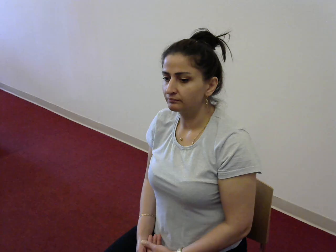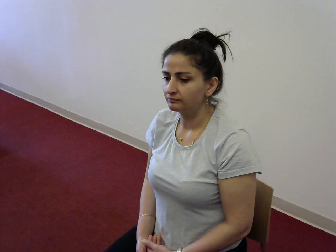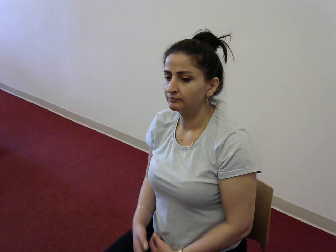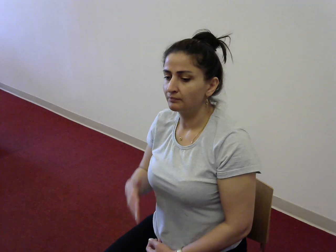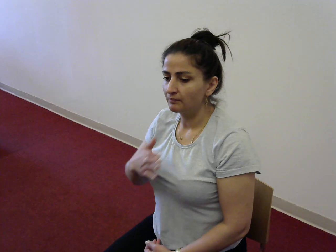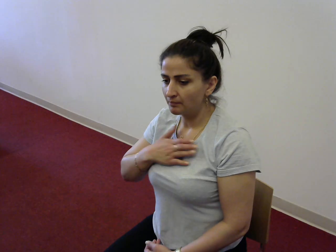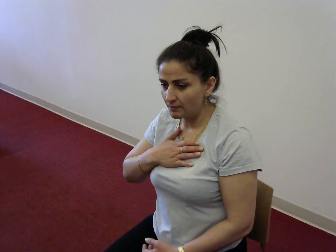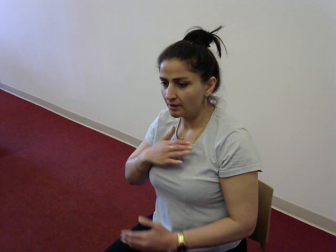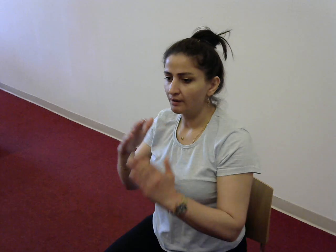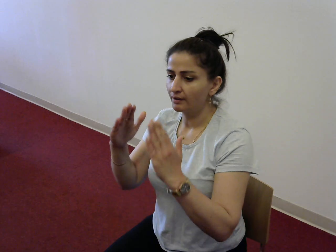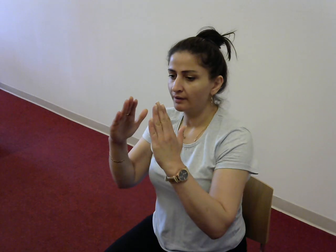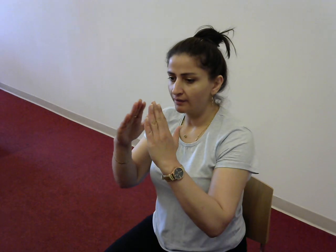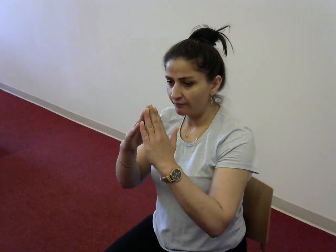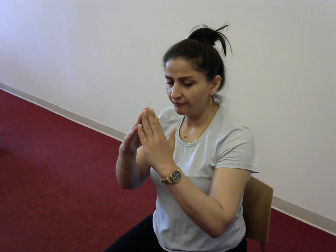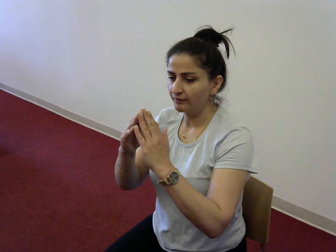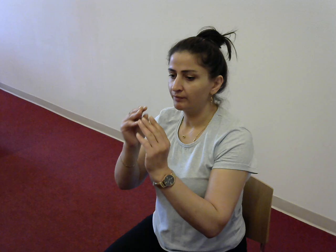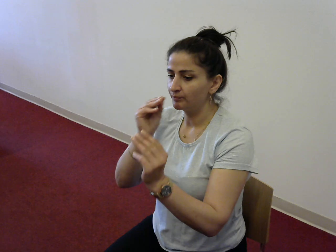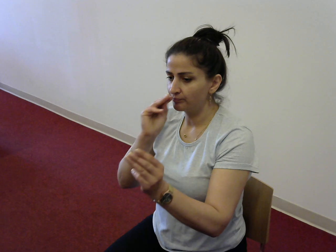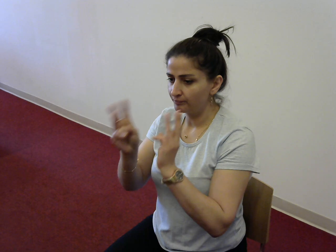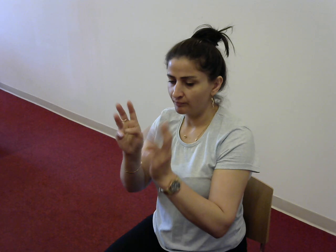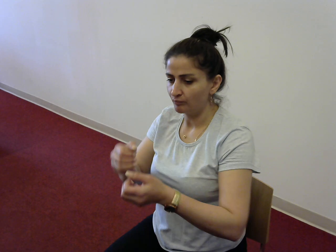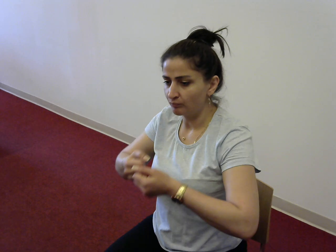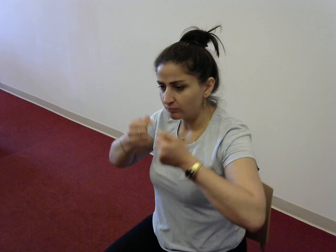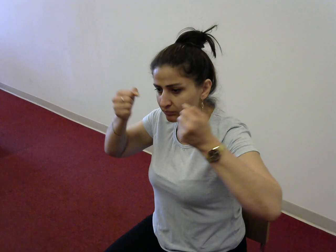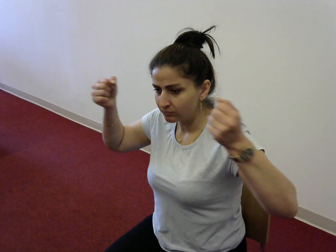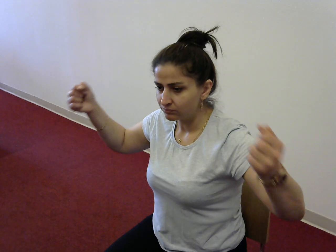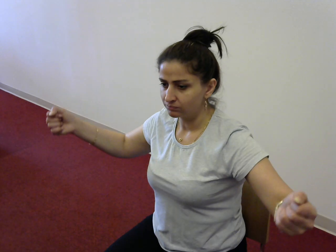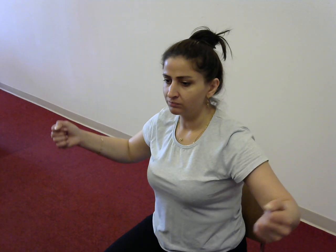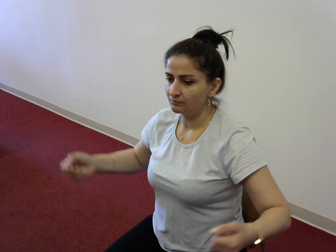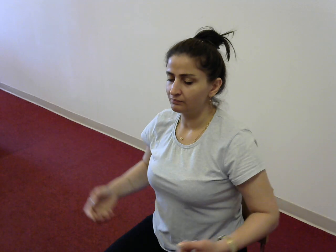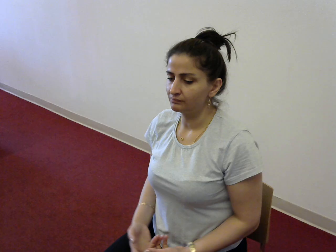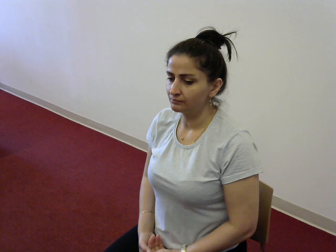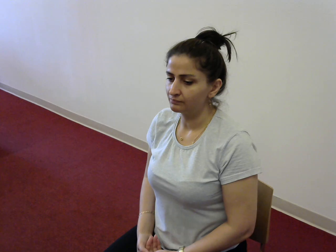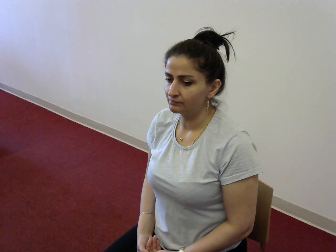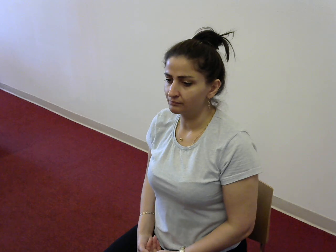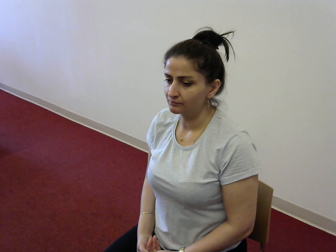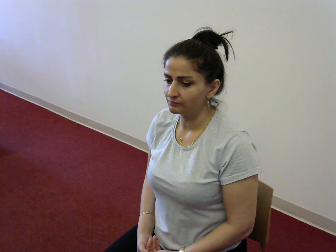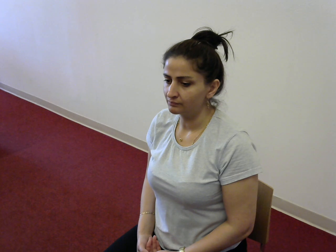Mənim evimin mətbəxi genişdir